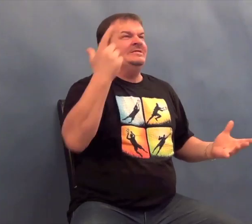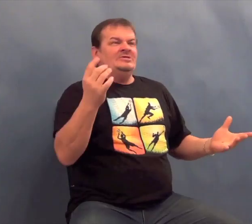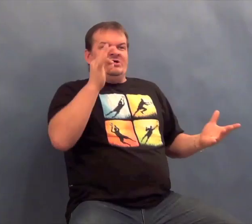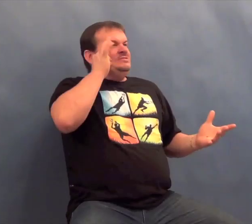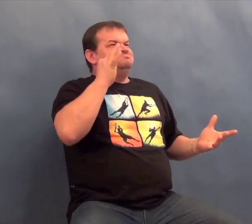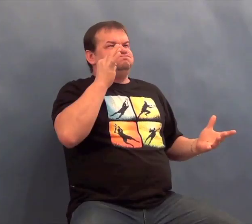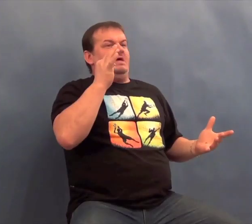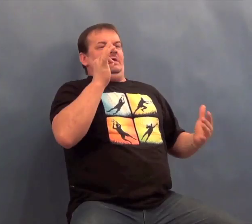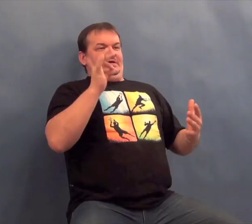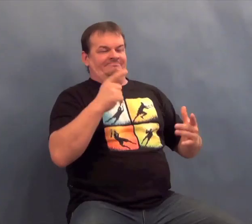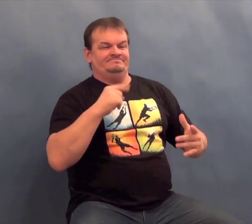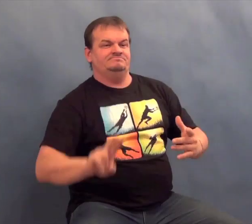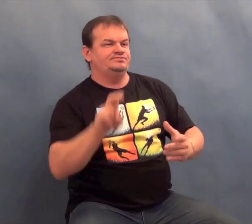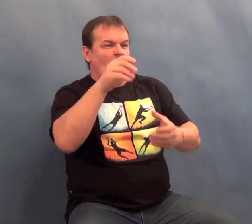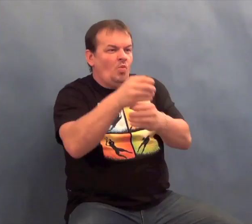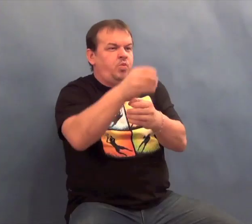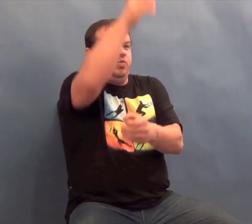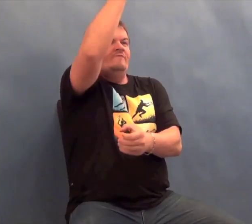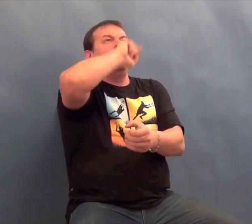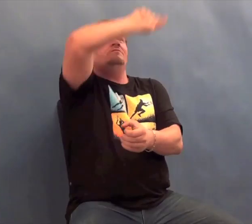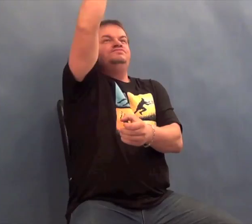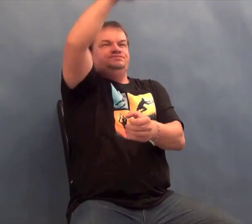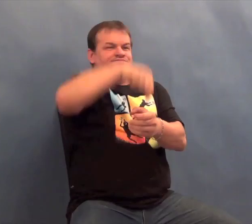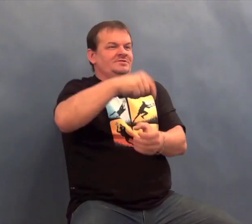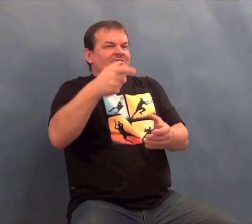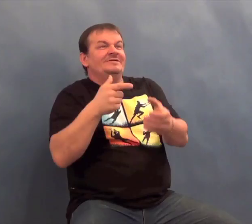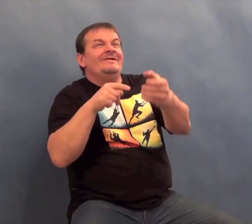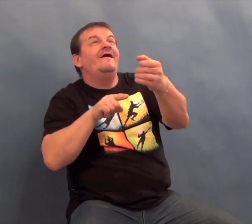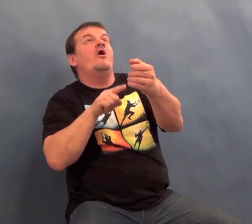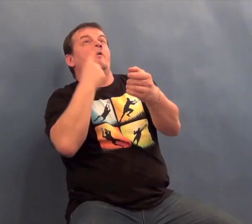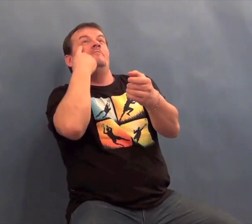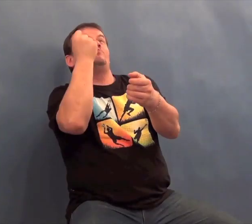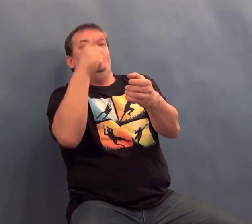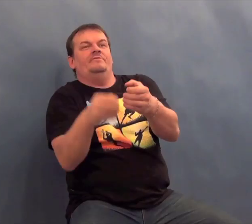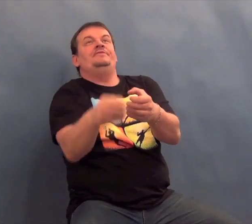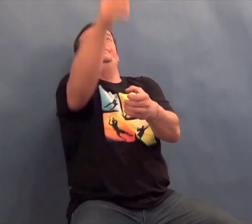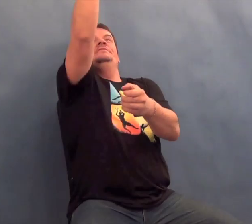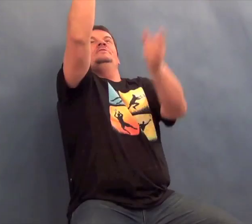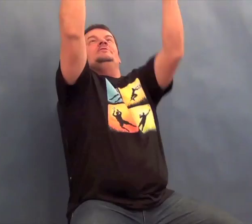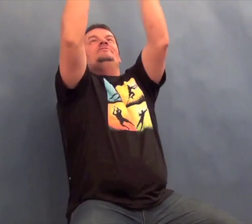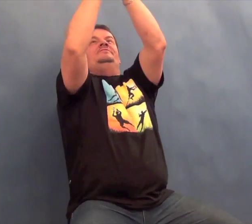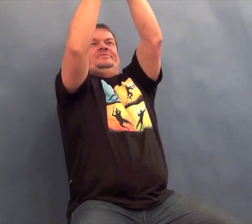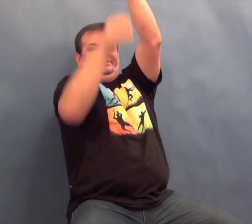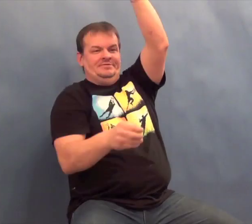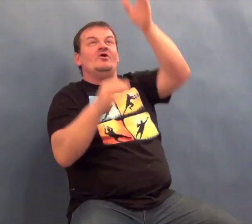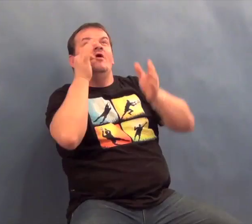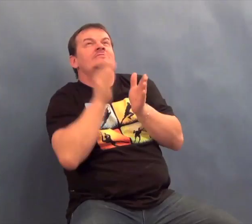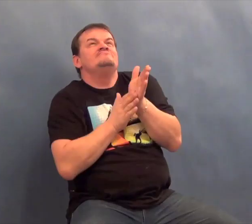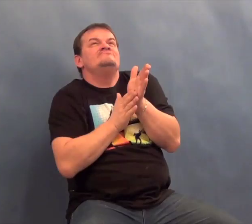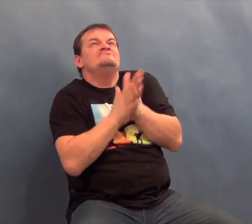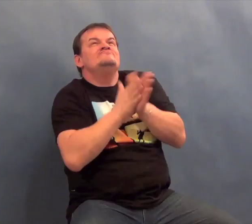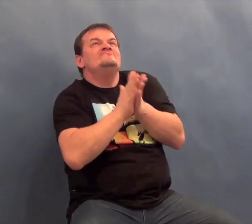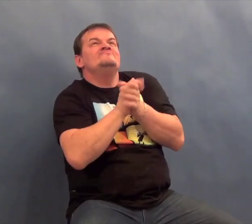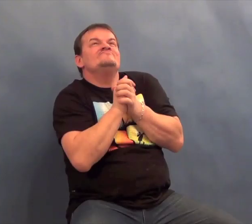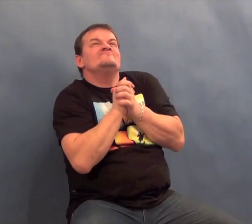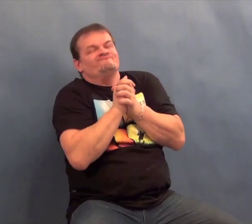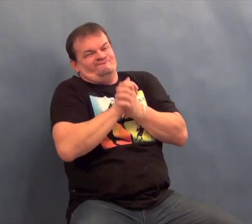Kot zastanawiał się, a tu nagle zauważył długą rurę, po której można wejść na górę. Zatarł ręce i postanowił to zrobić.